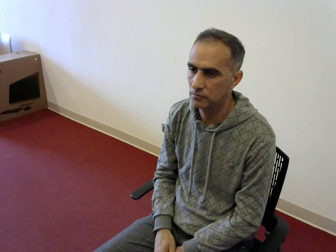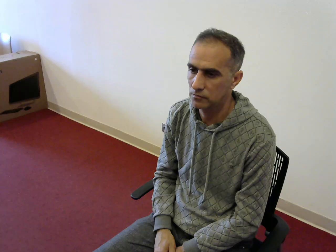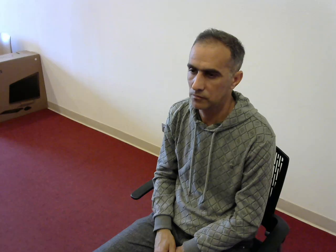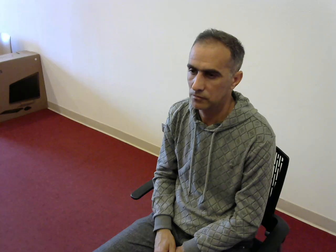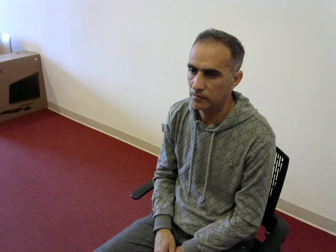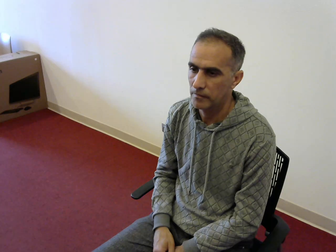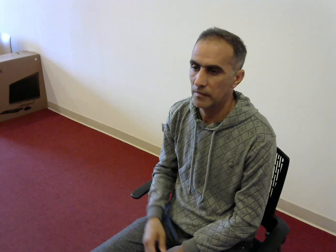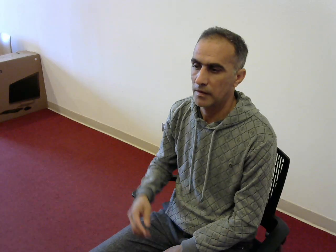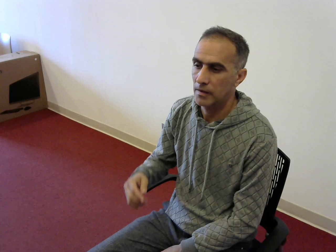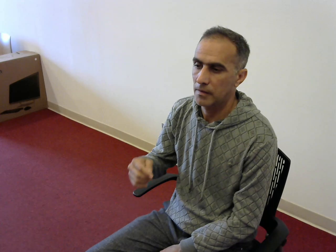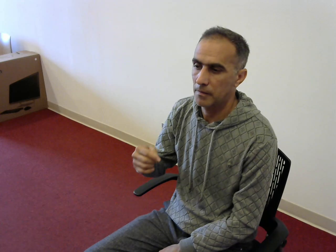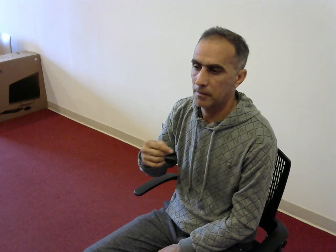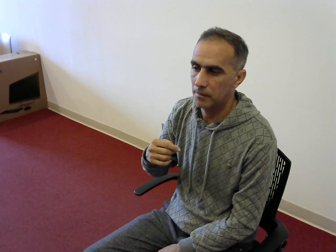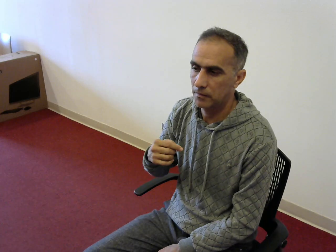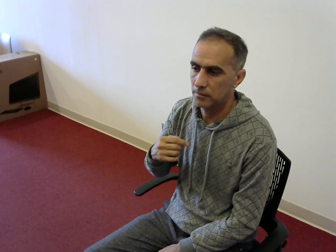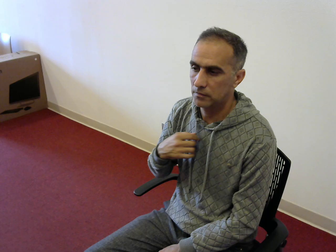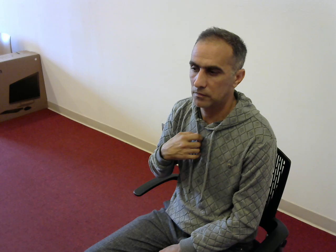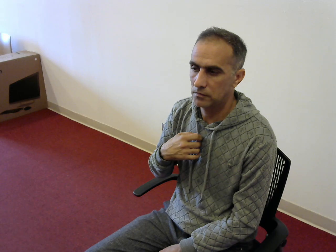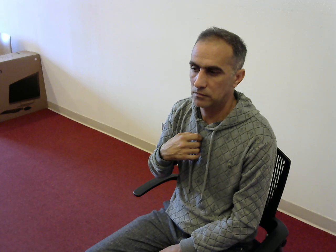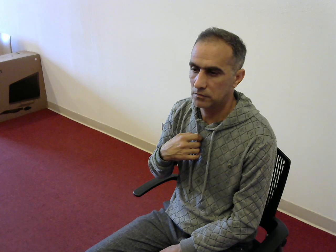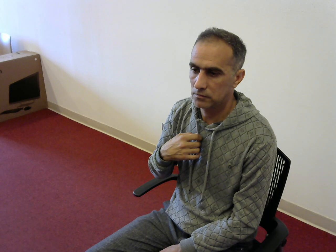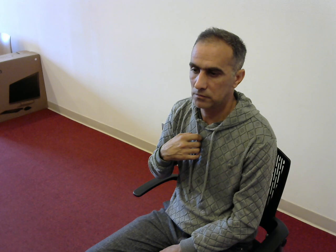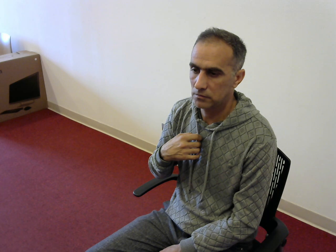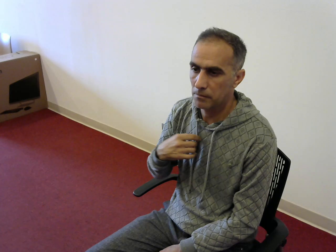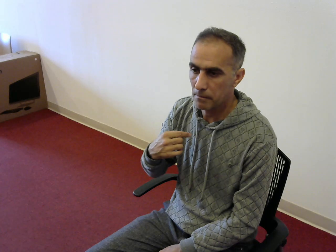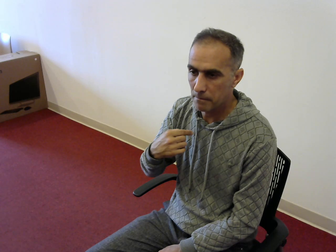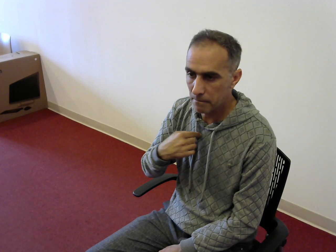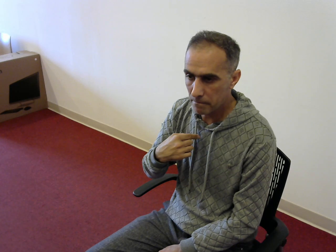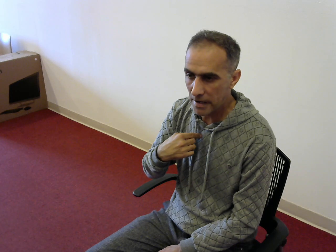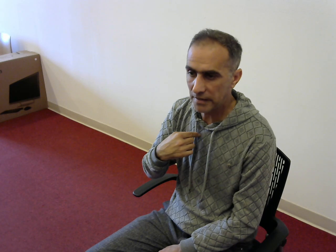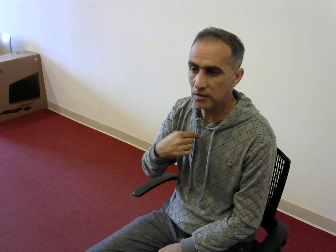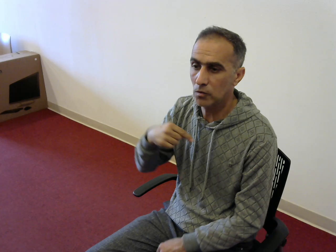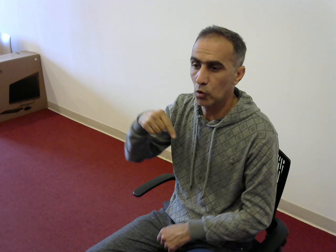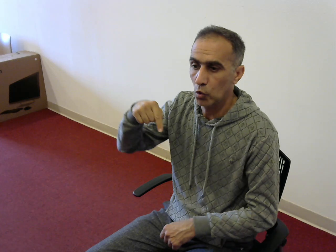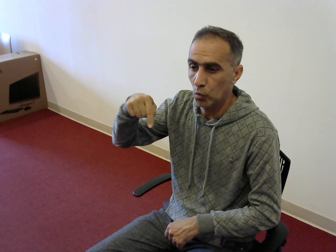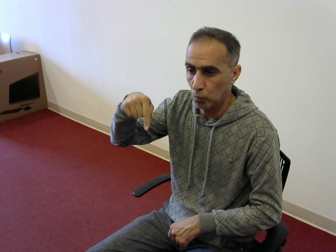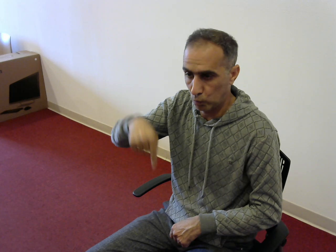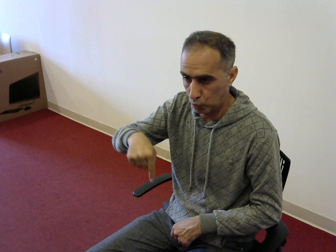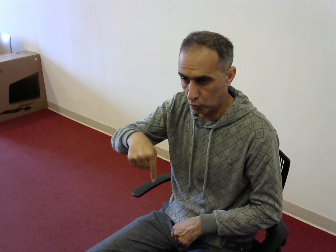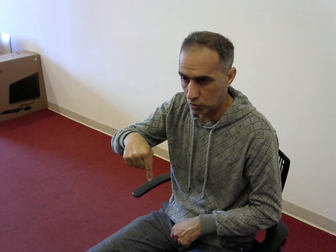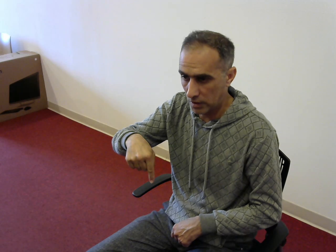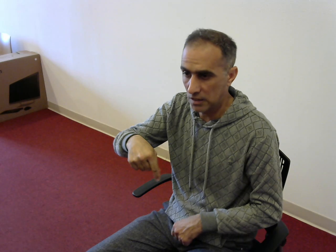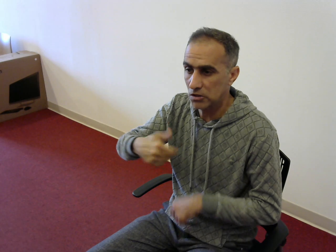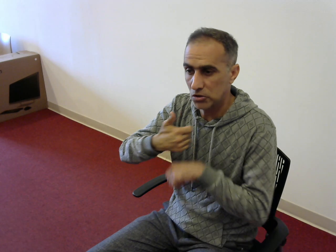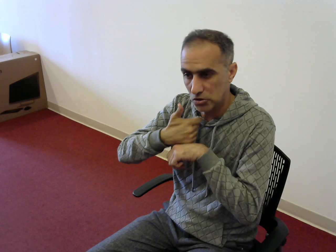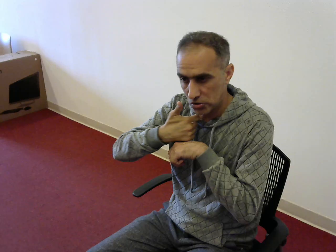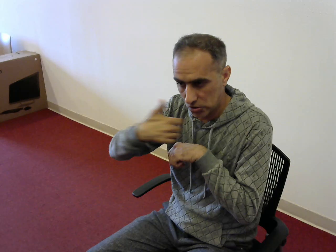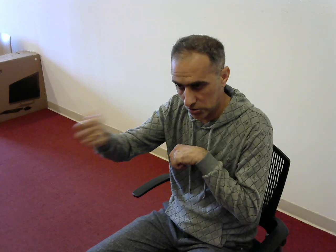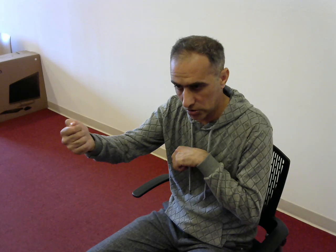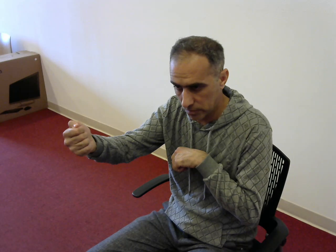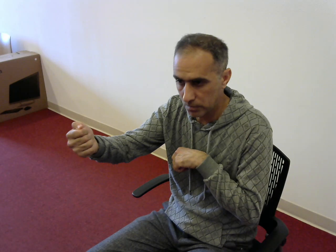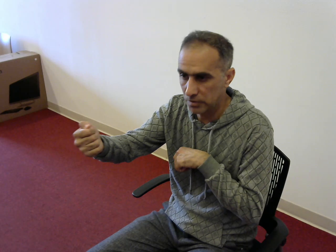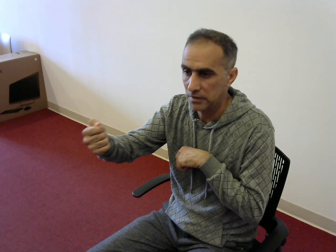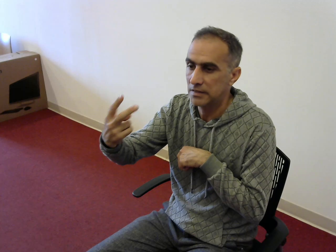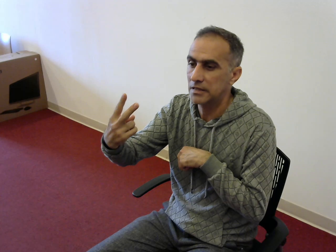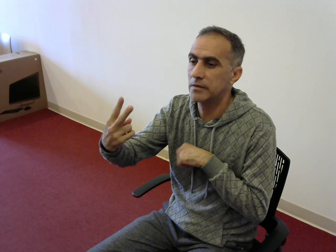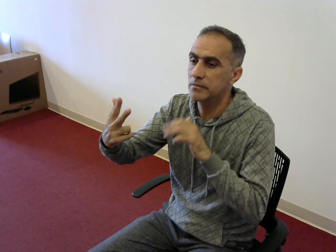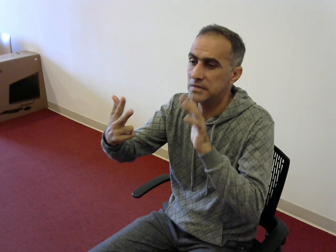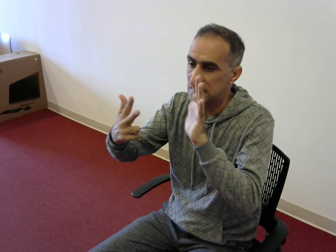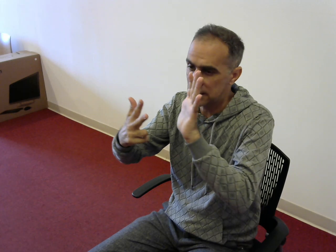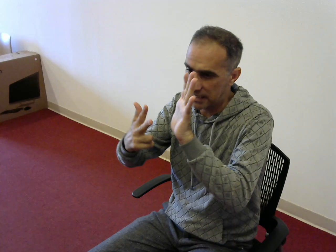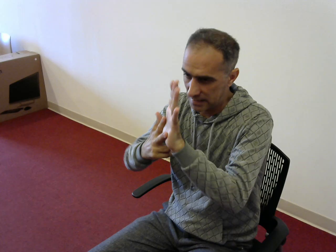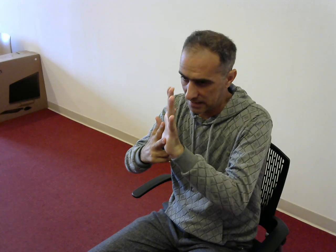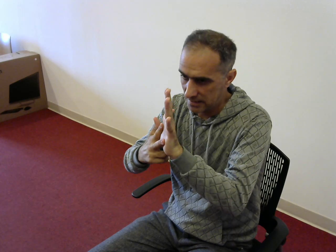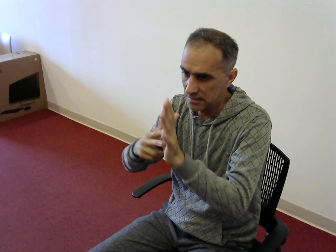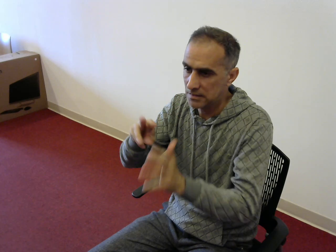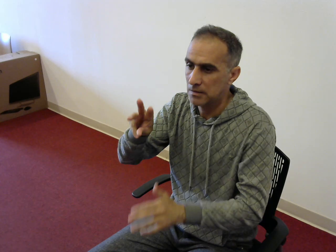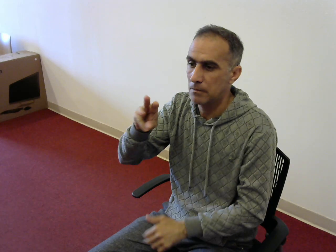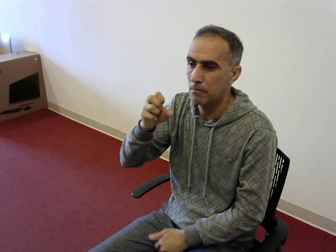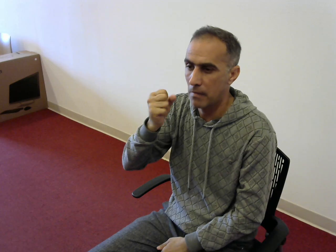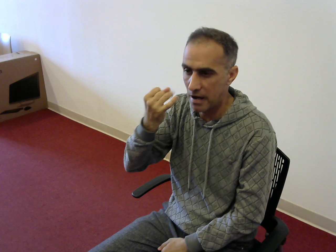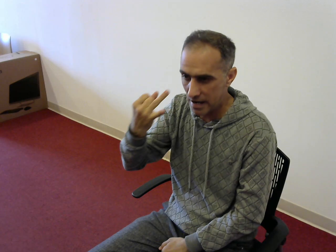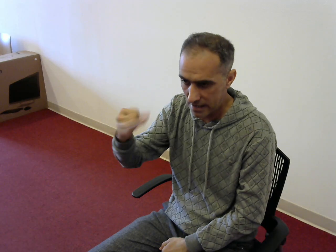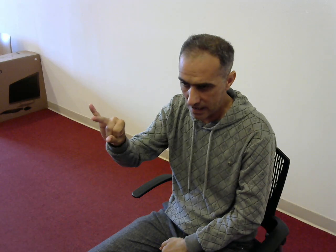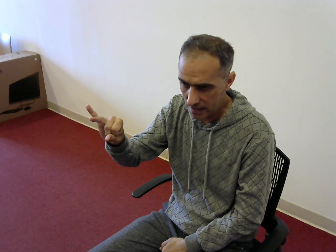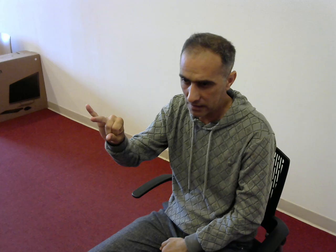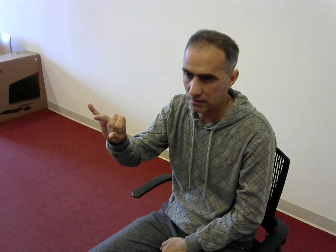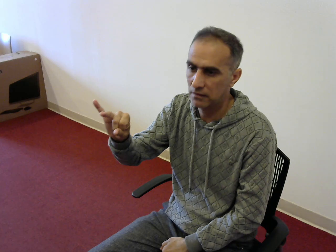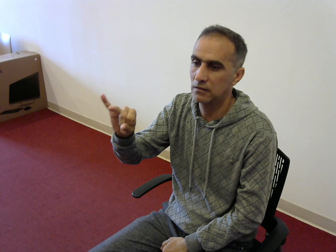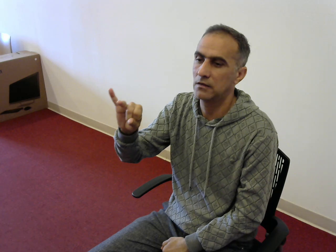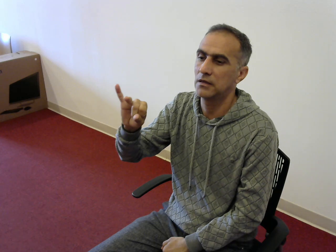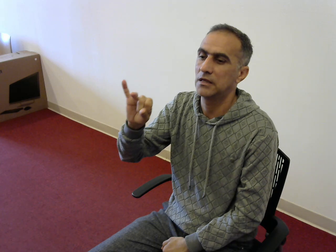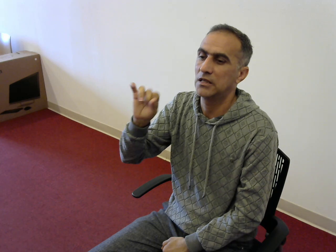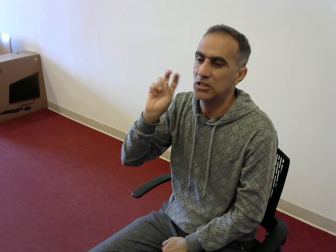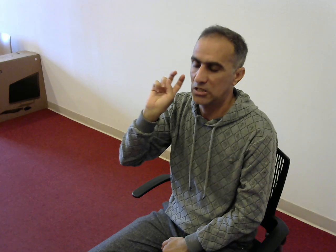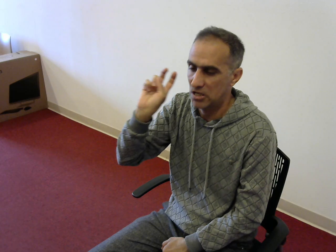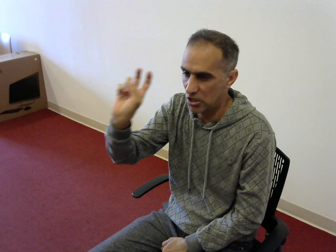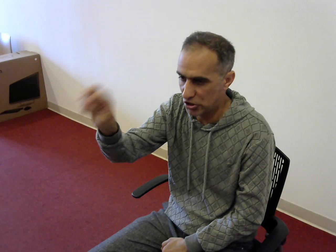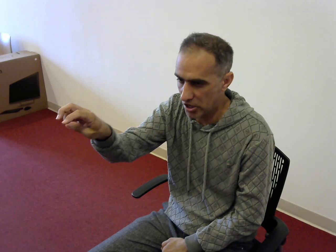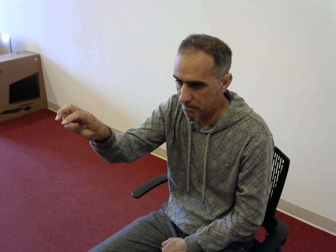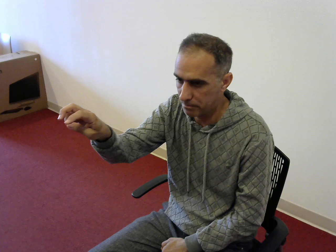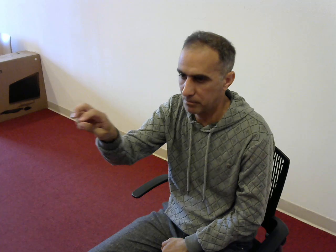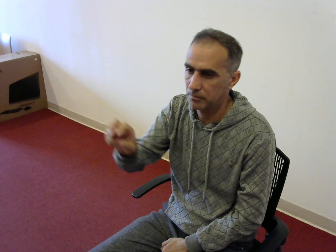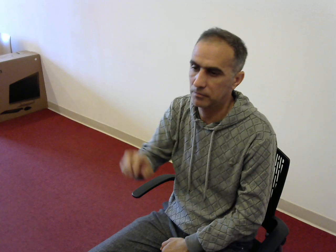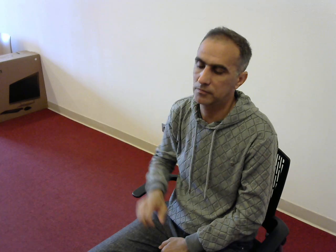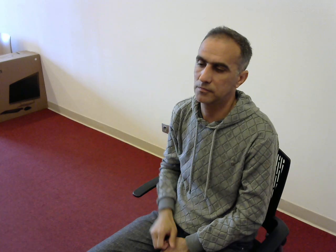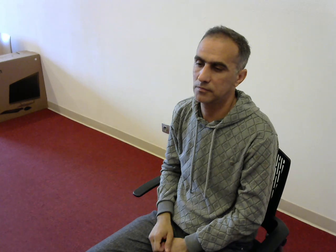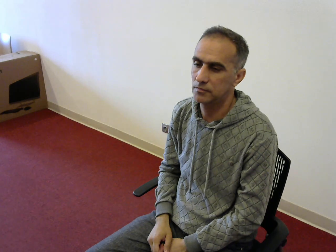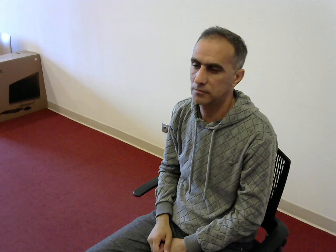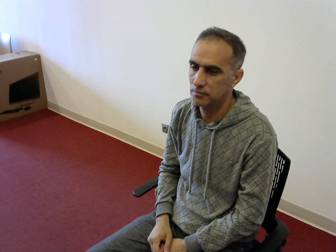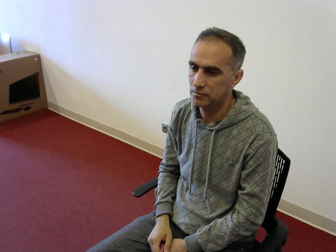Mən burdan çıxıb 28 maya gedəcəm